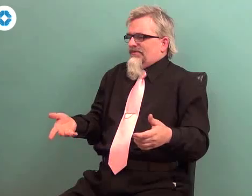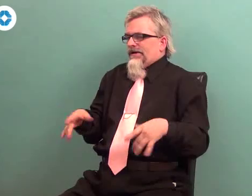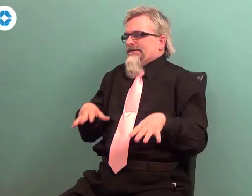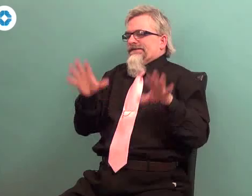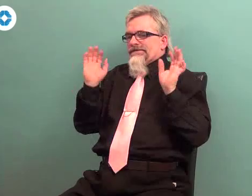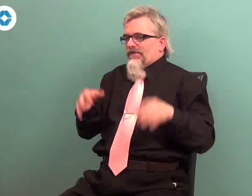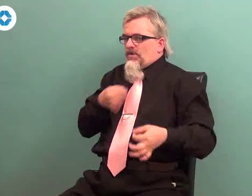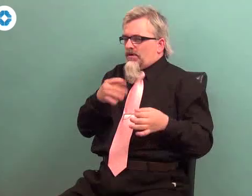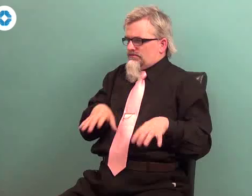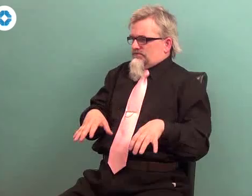Patrzą na niego i opowiadają.